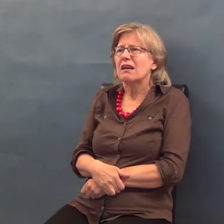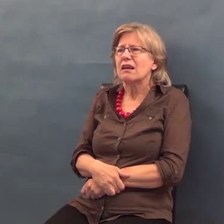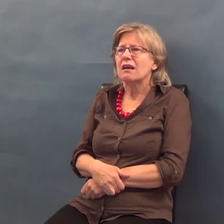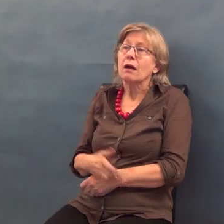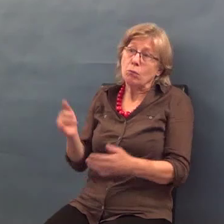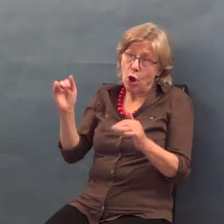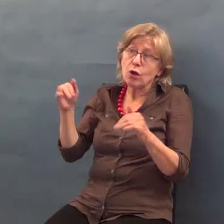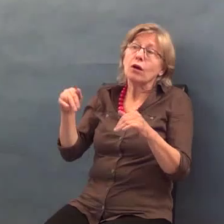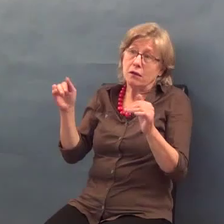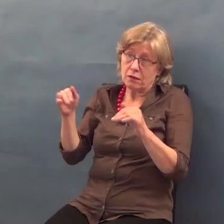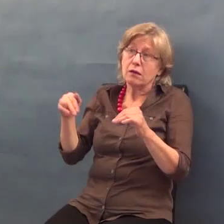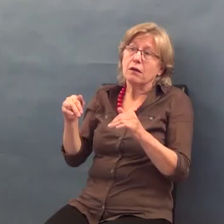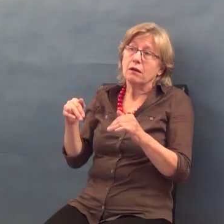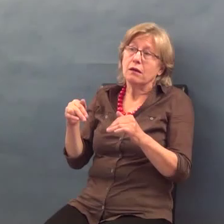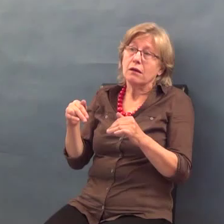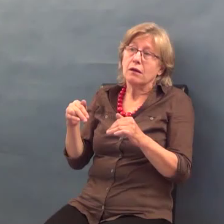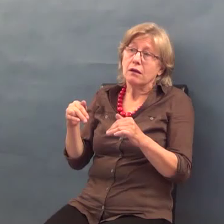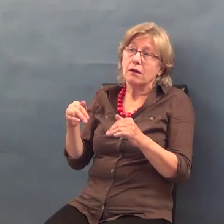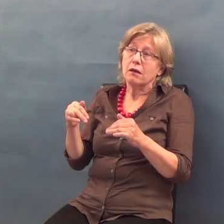Może.